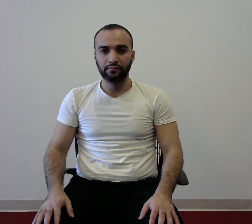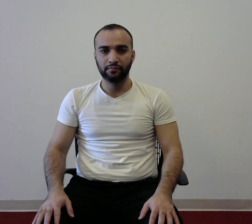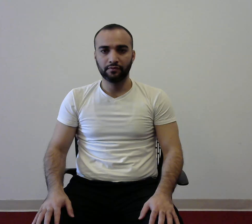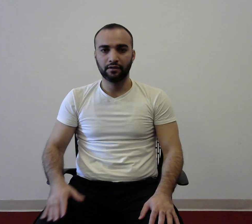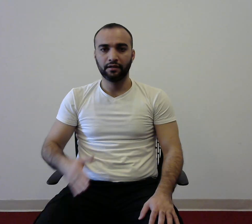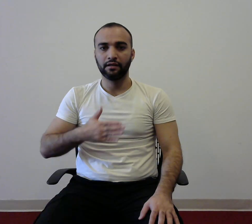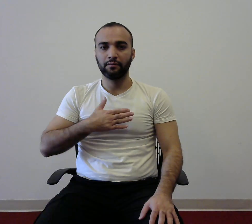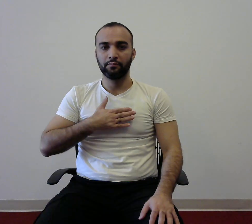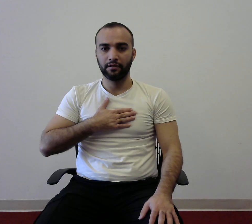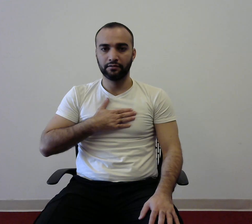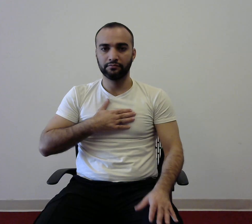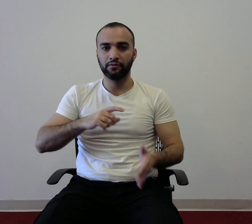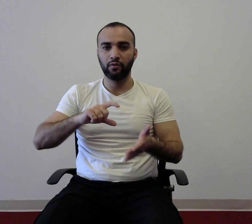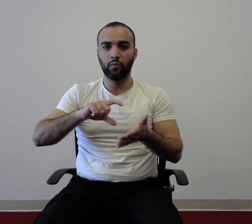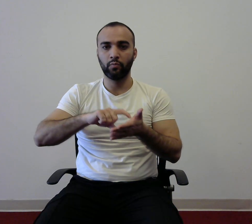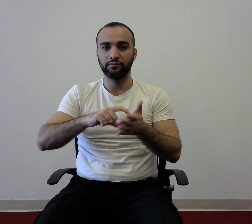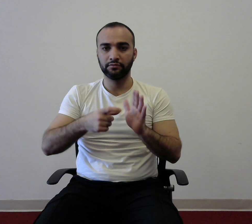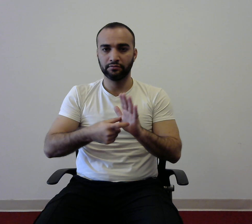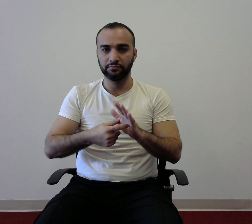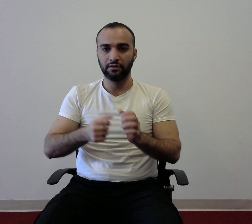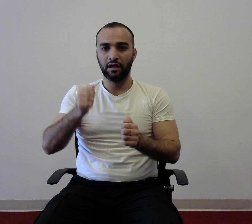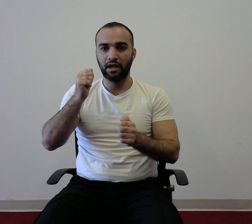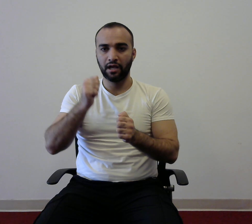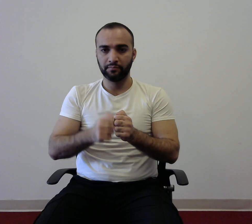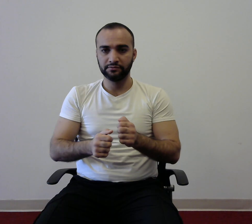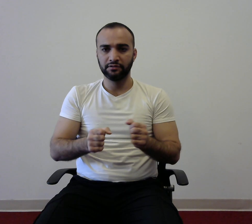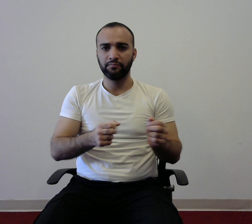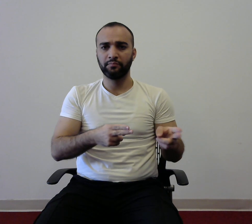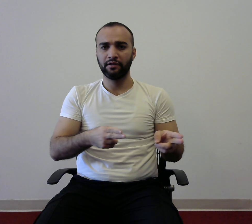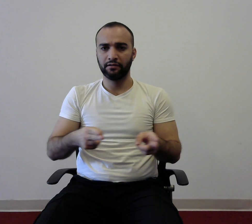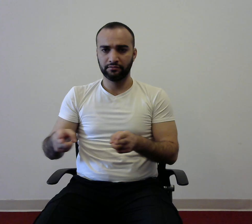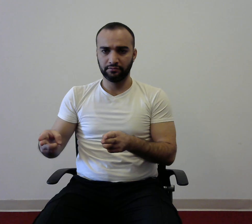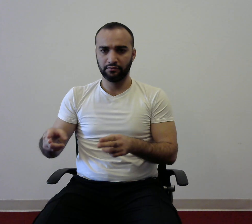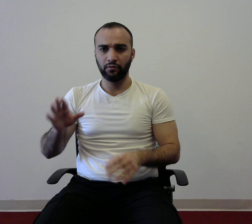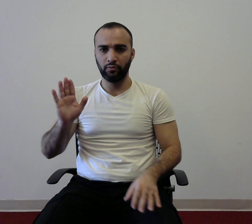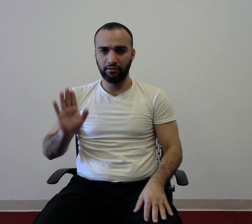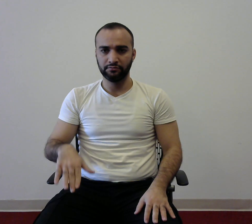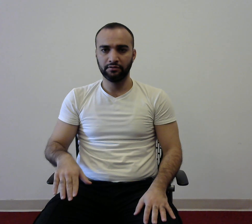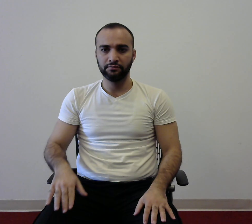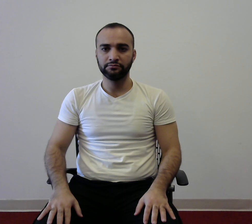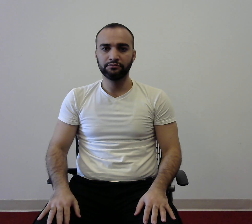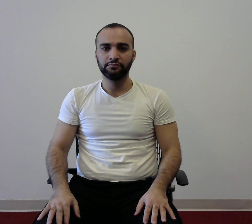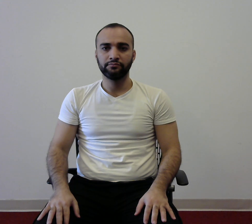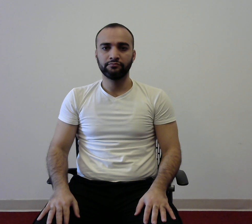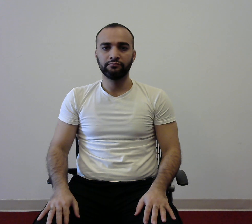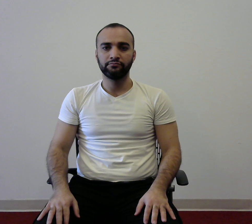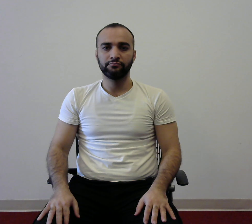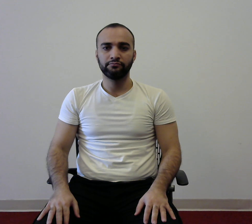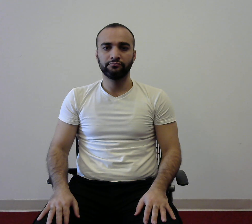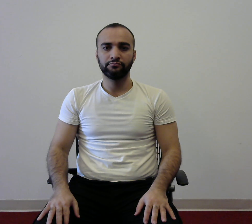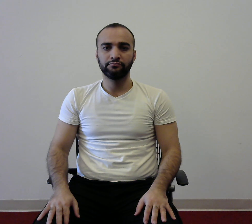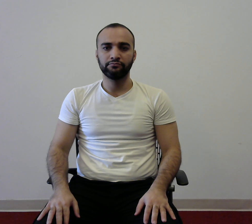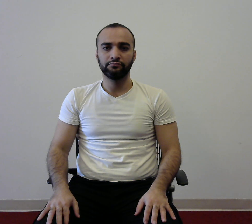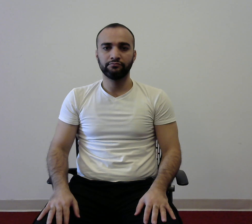Mənim otağım həmişə səliqəli olur